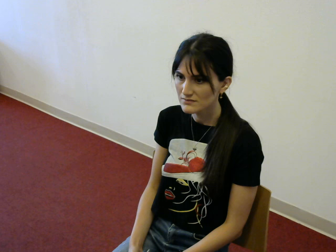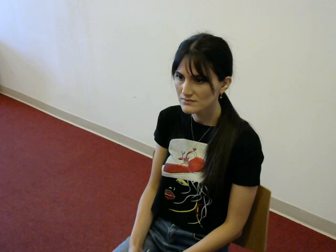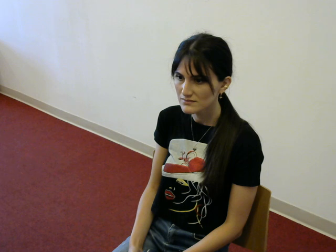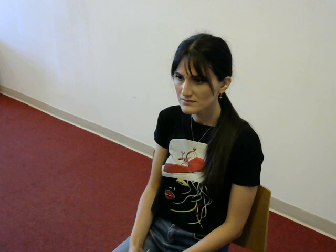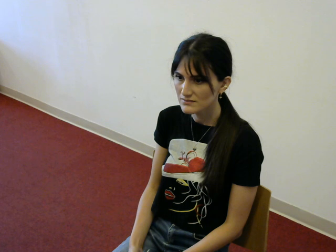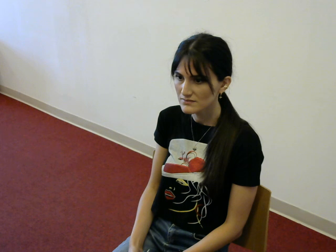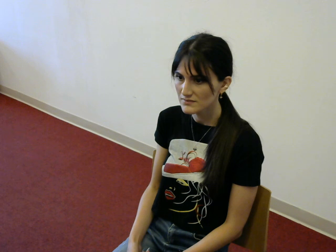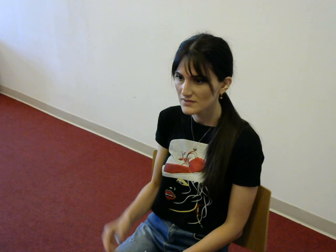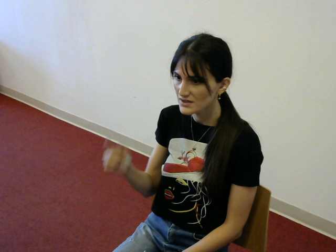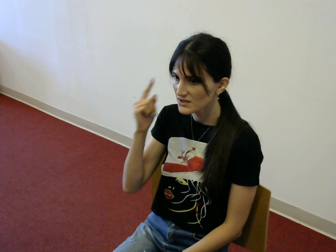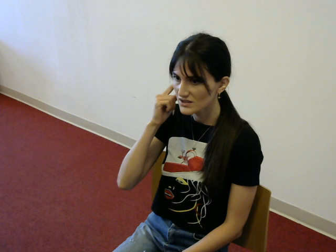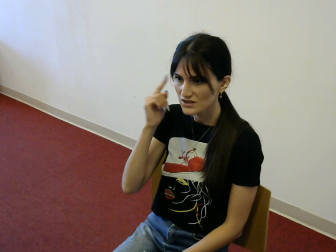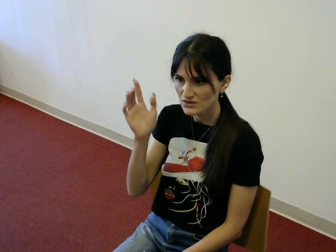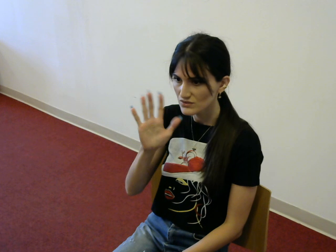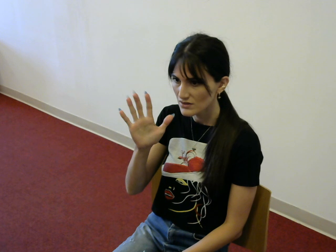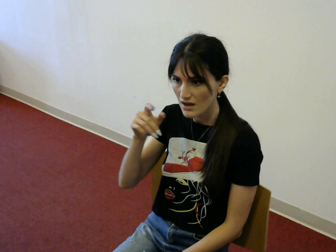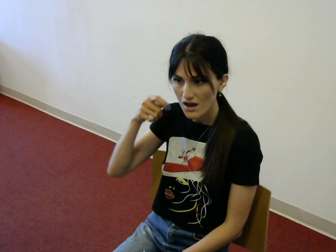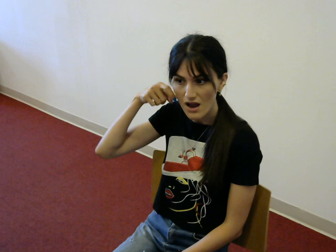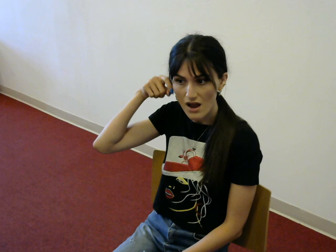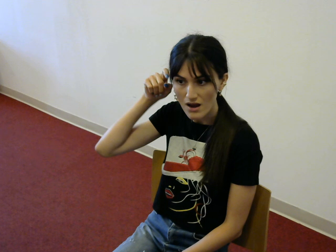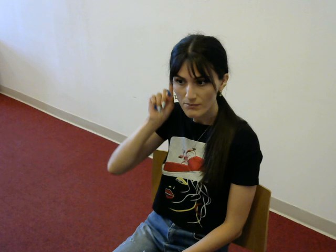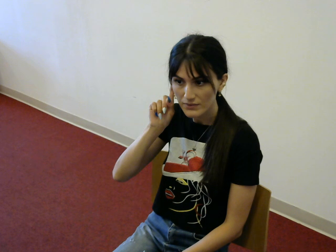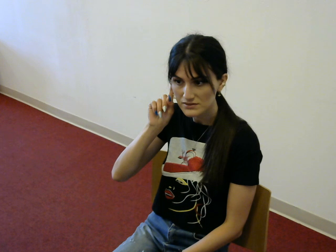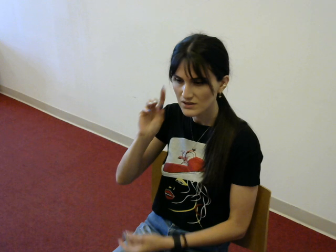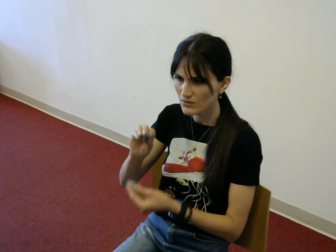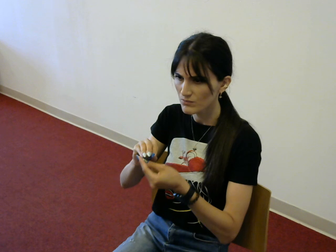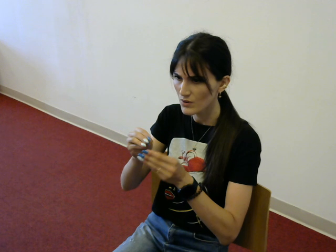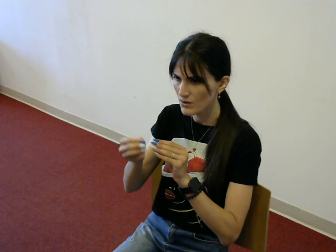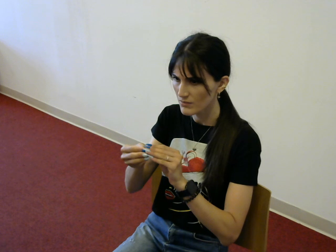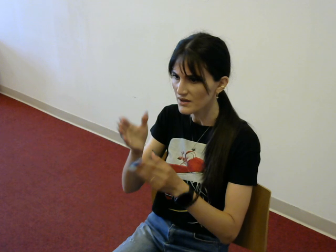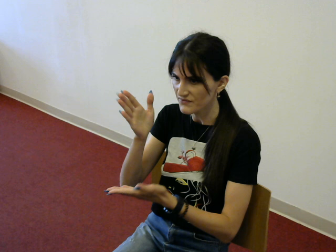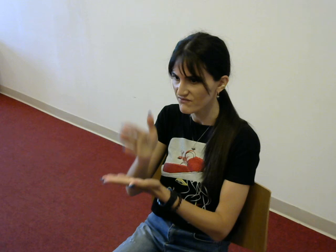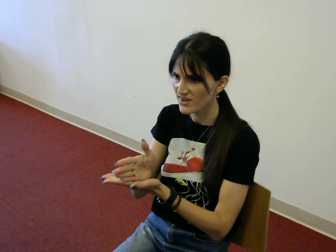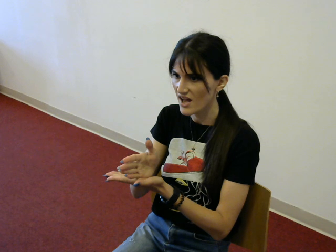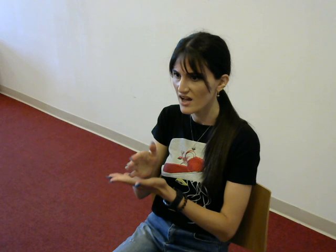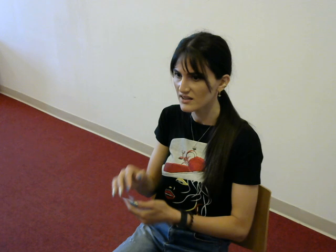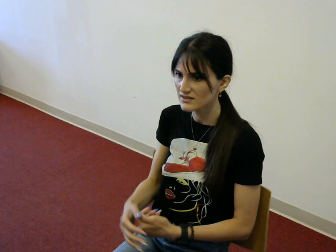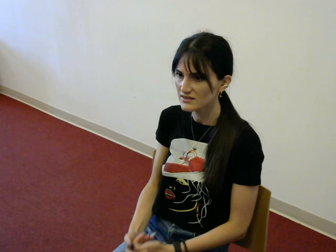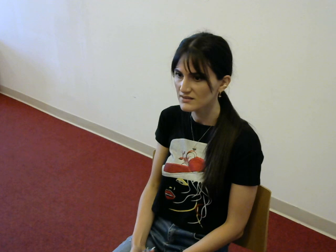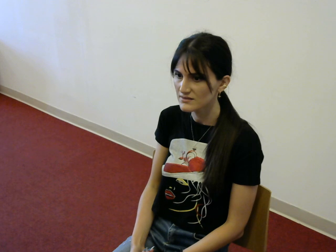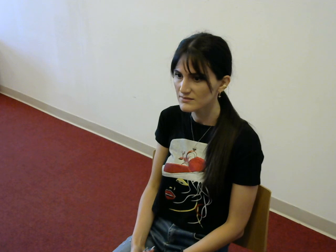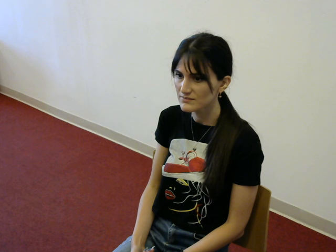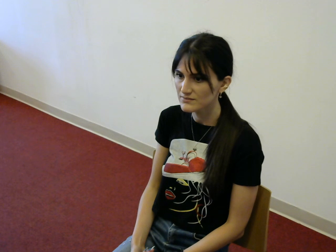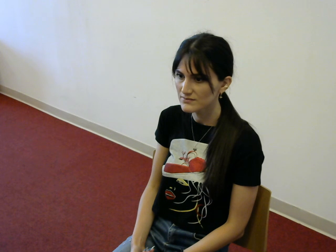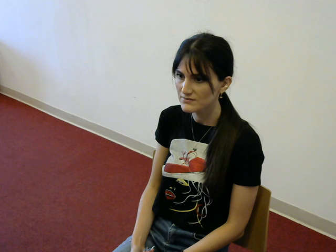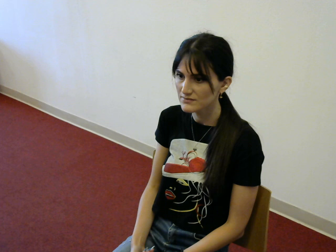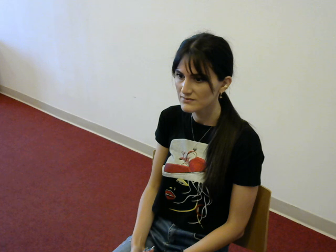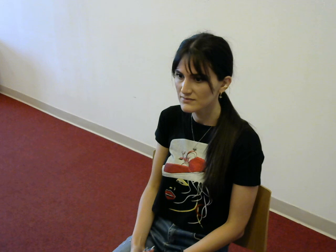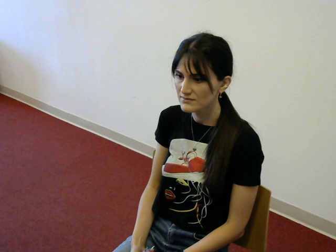Eşitmə aparatımın nasazlığı var